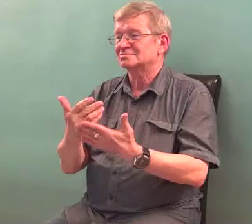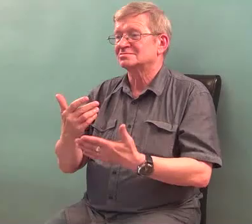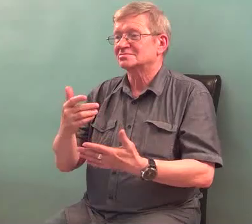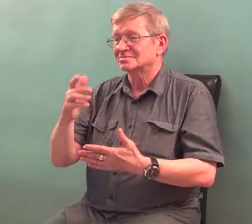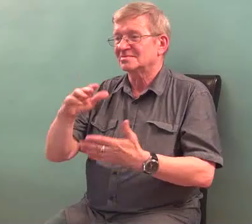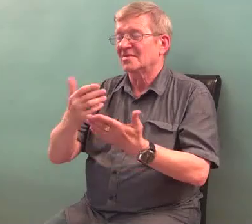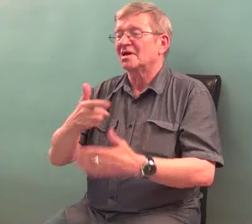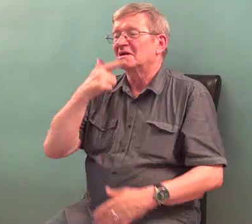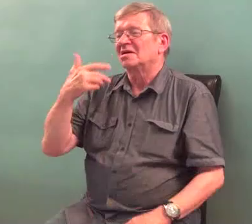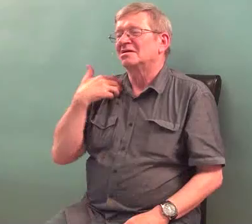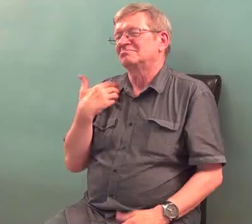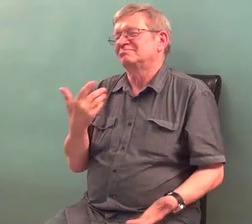Na przykład język angielski, nie bardzo?